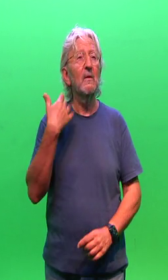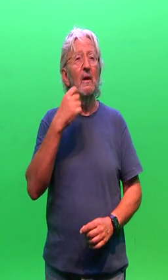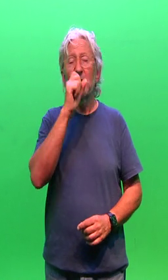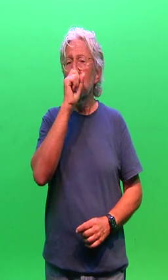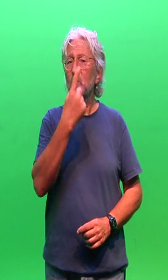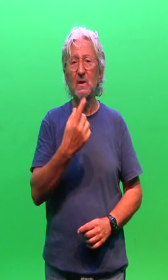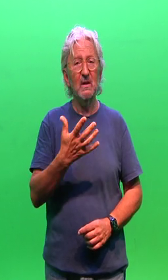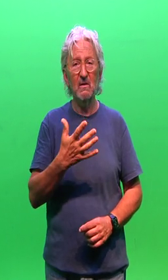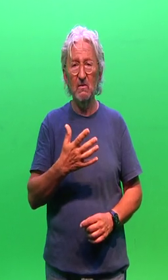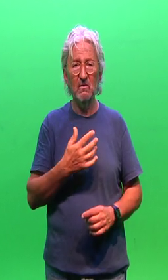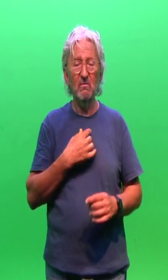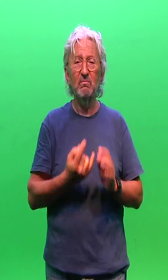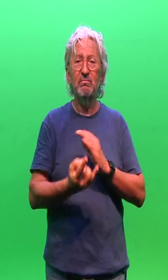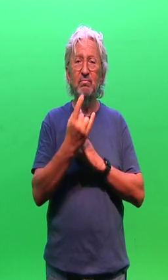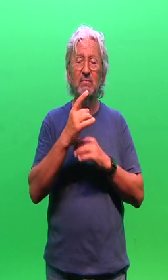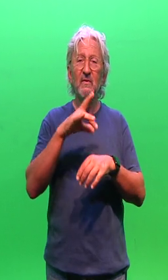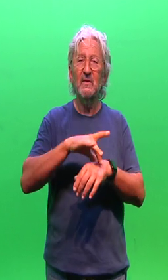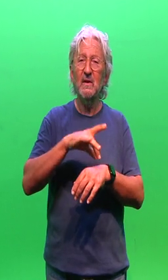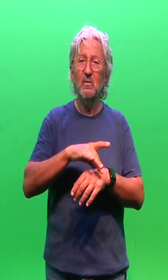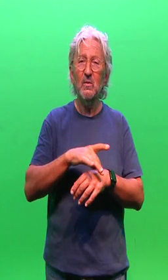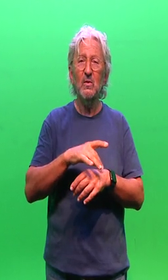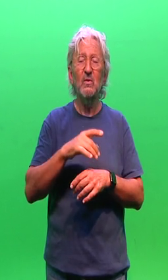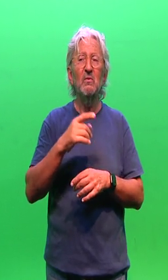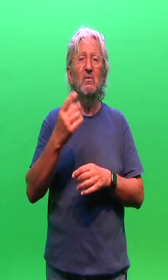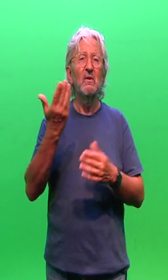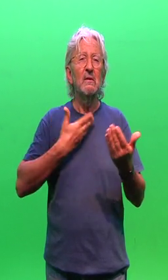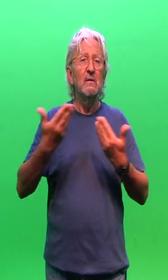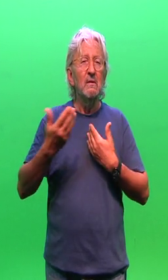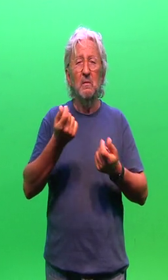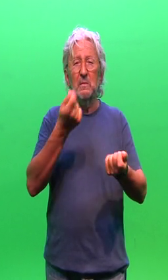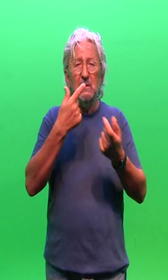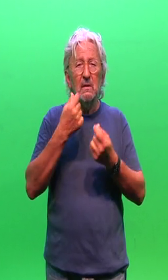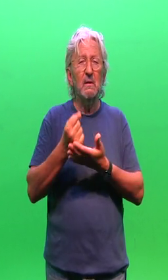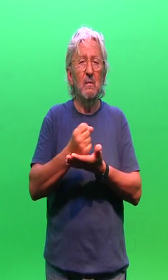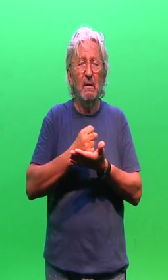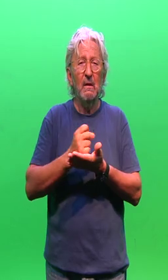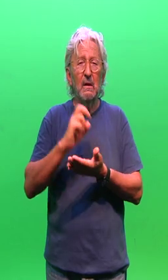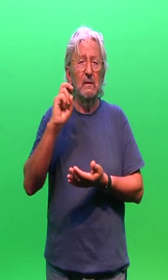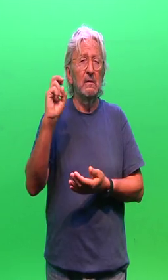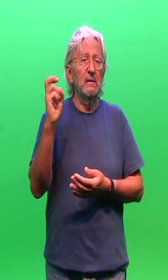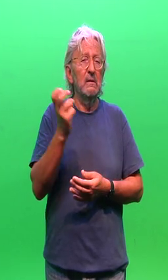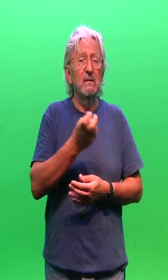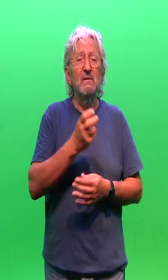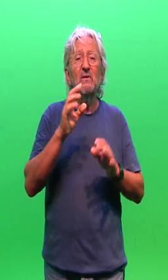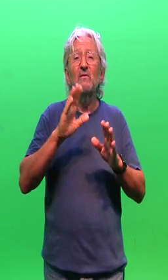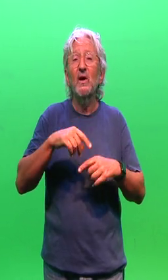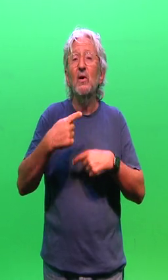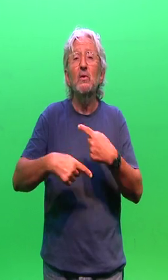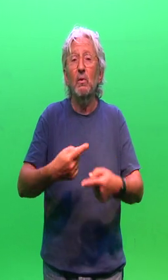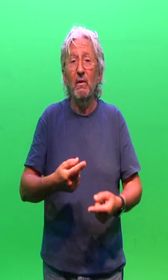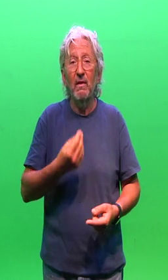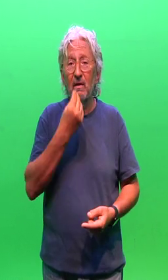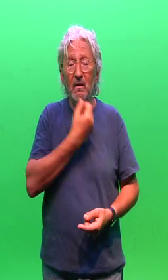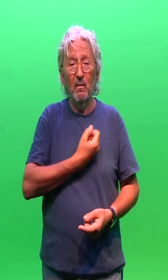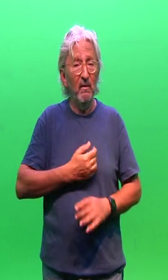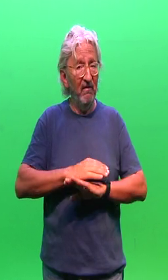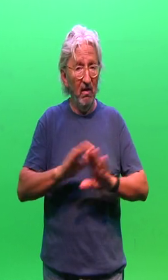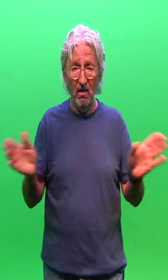Fa un any, més o menys, em va aparèixer una malaltia, em van fer un tractament i em van donar diferents medicacions, i com a efectes secundaris, em va fer perdre la gana.